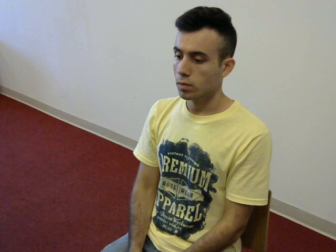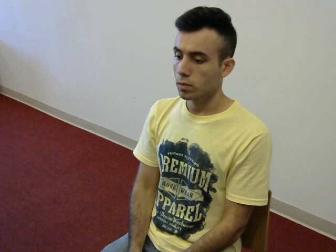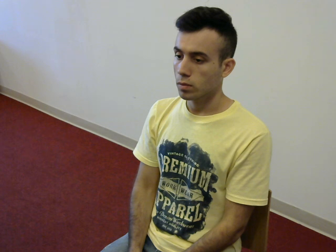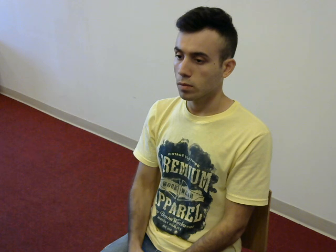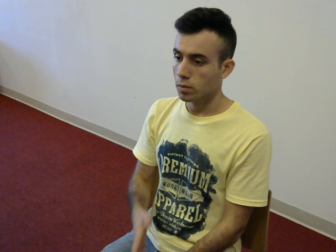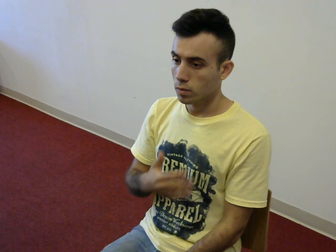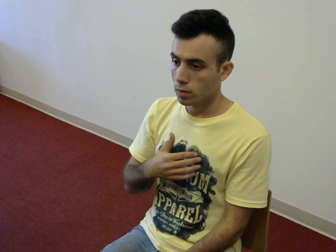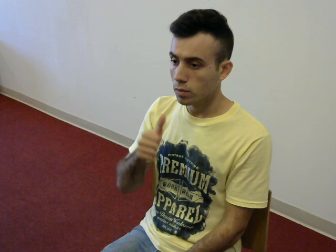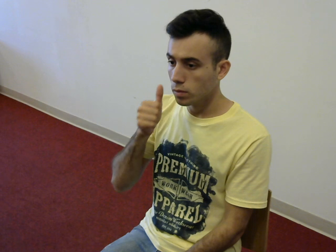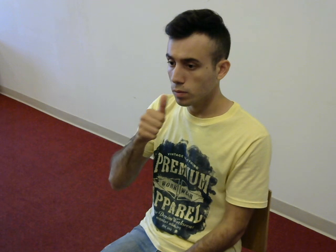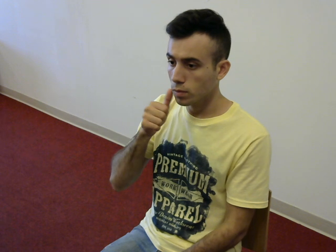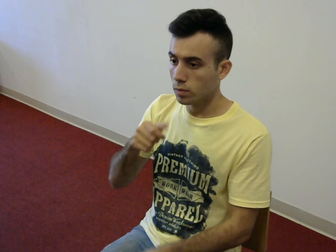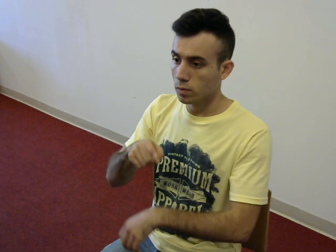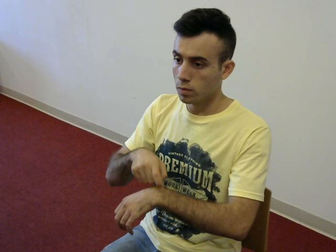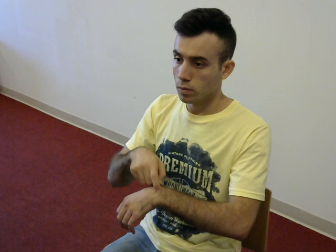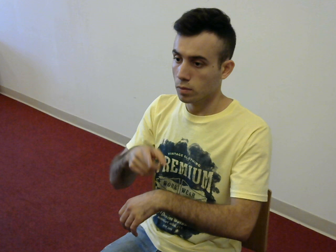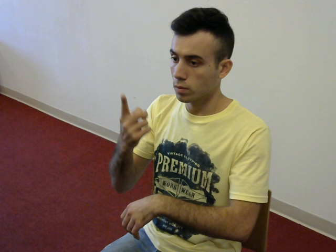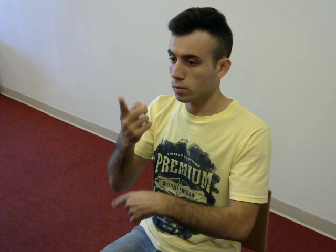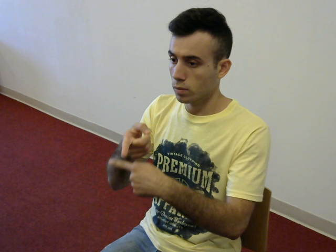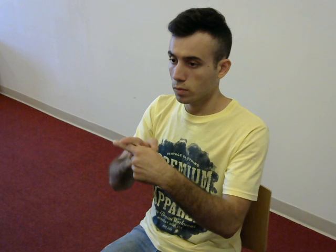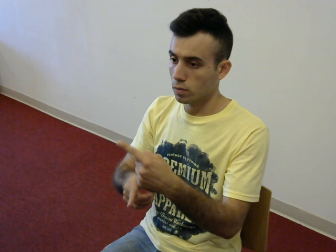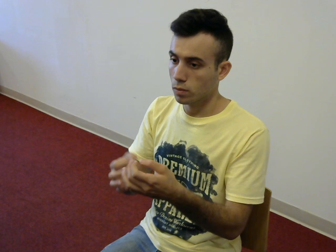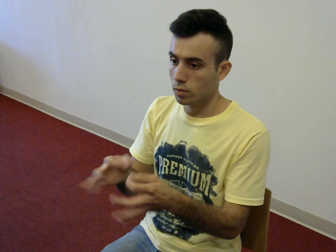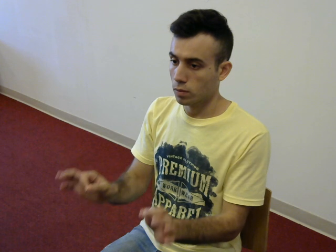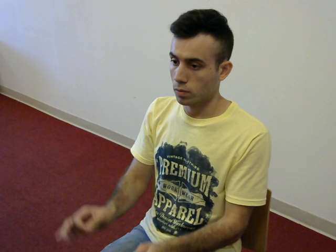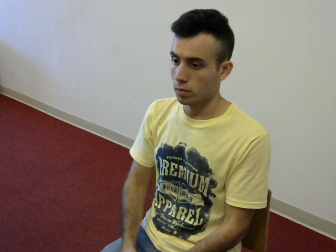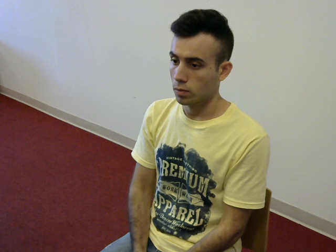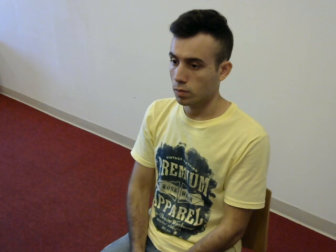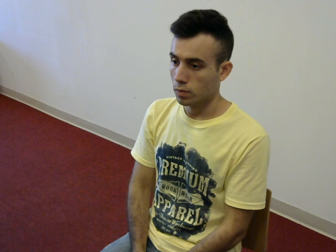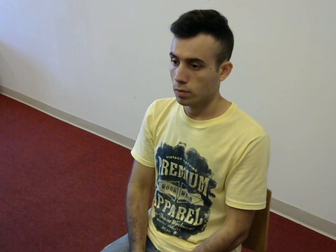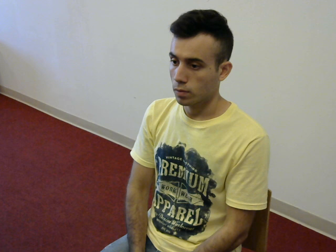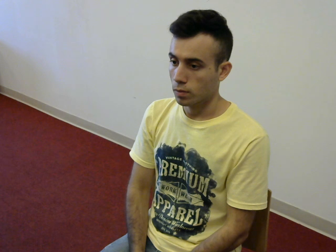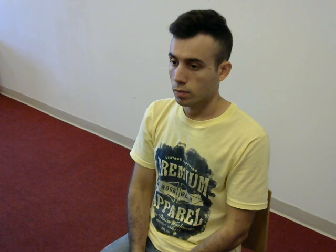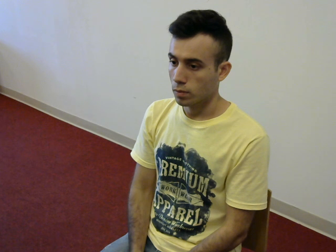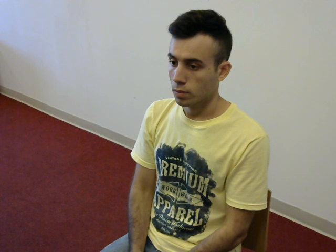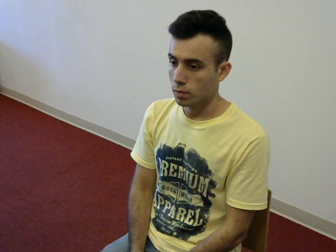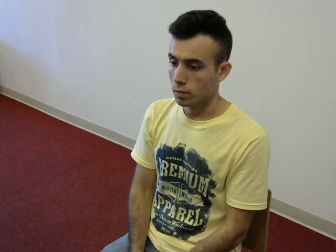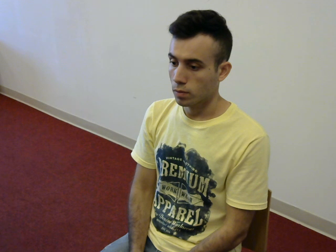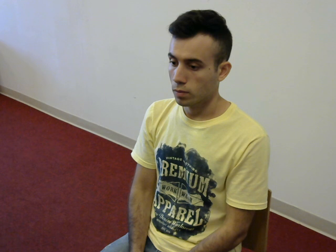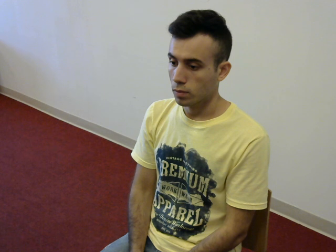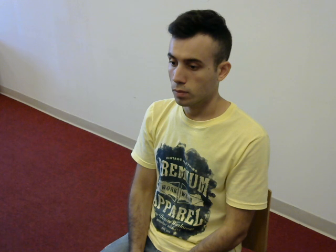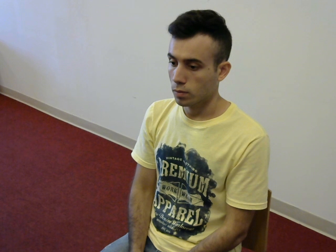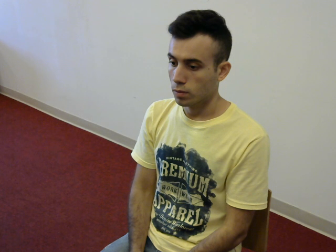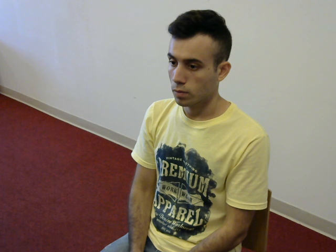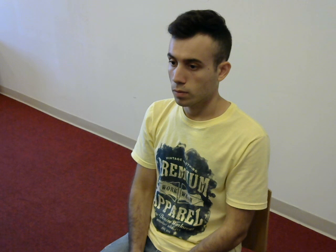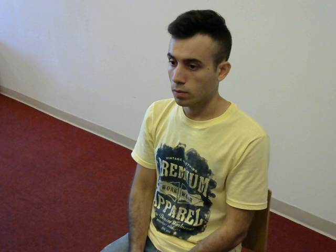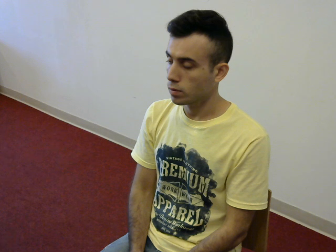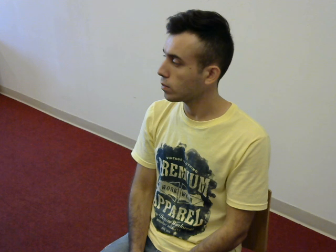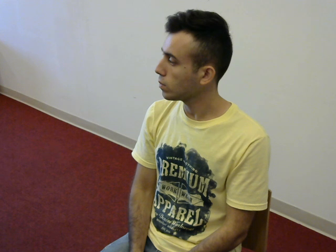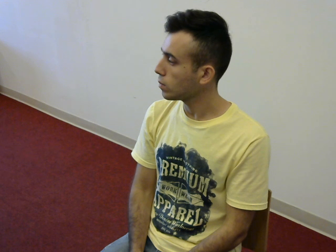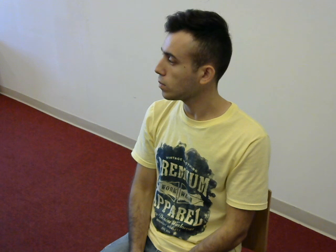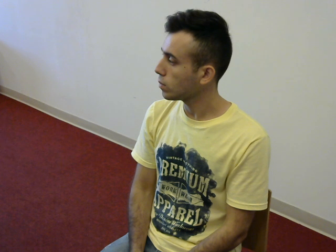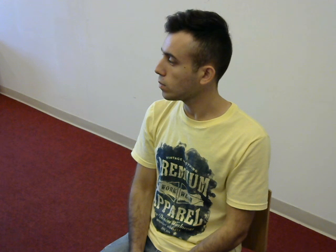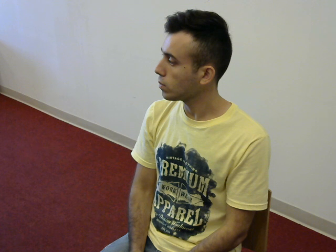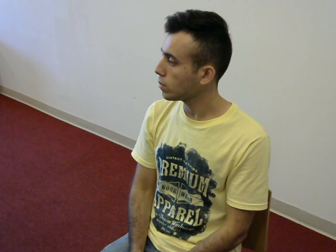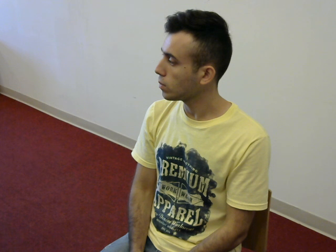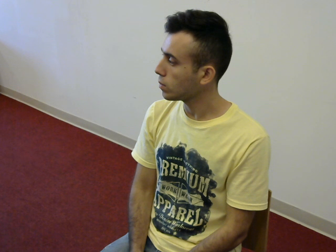Mən sabah saat birin yarısı boşam